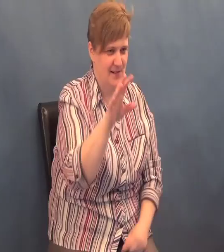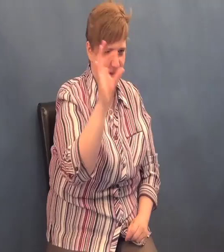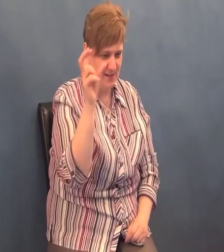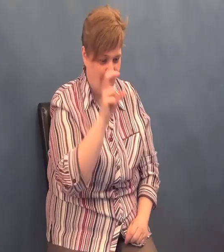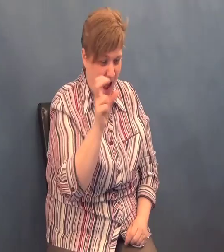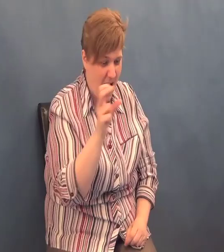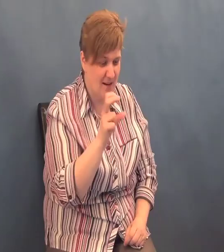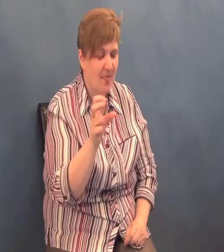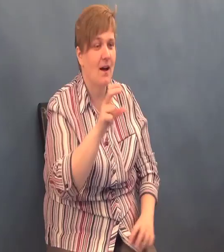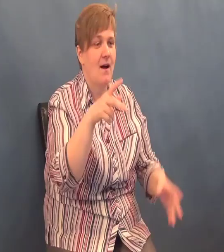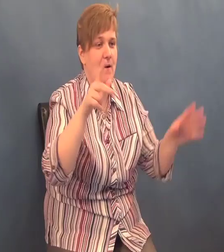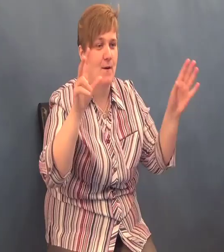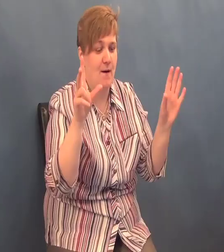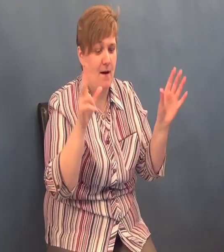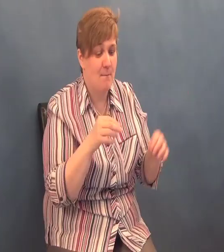Czwartek, ósmego.